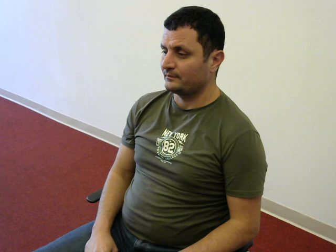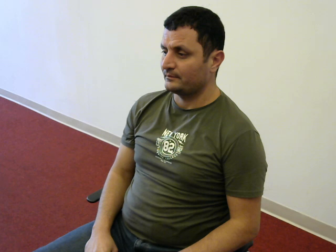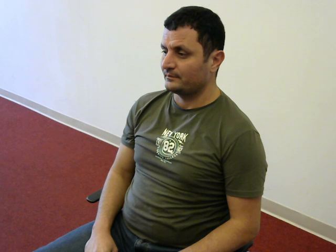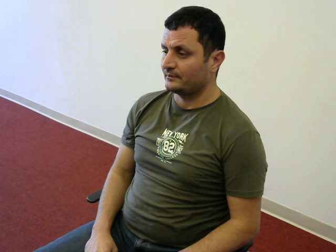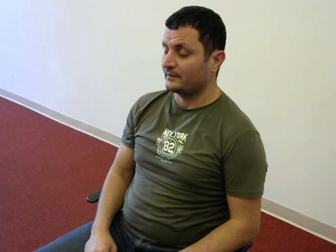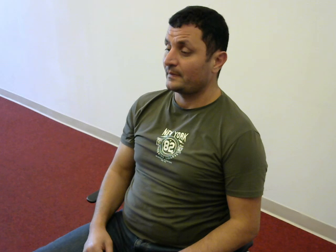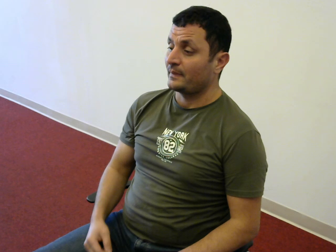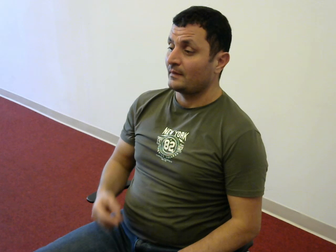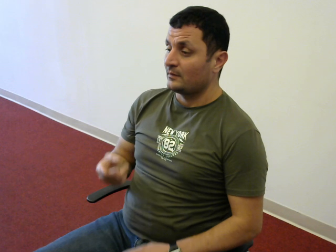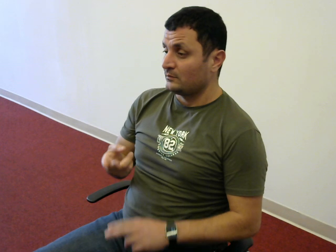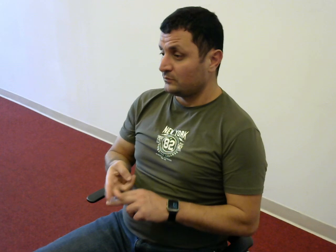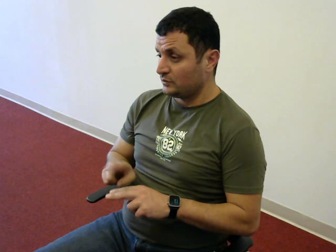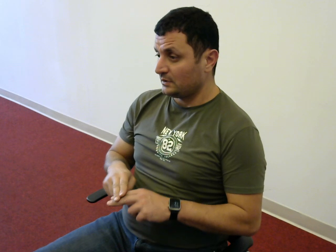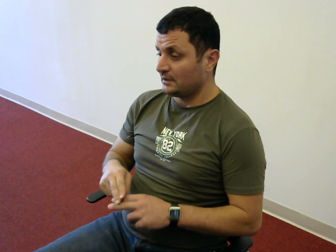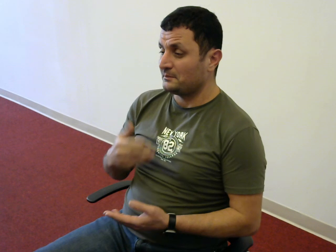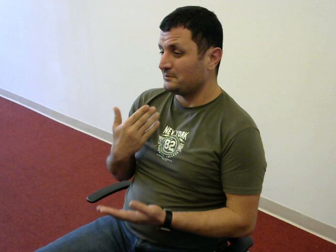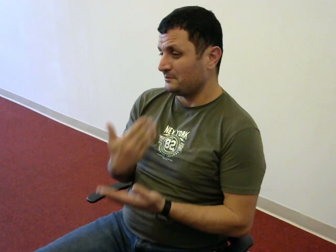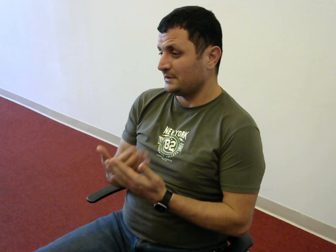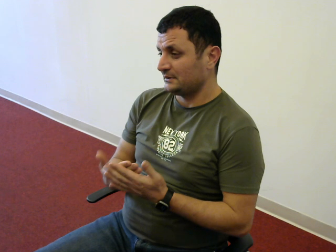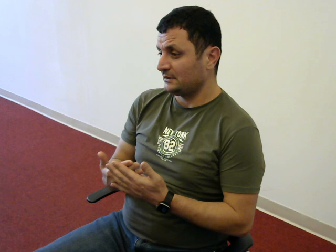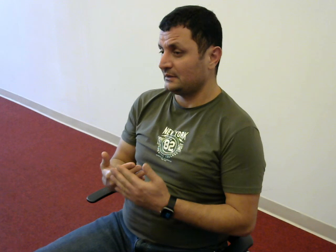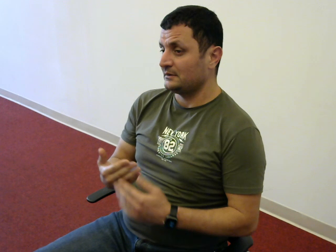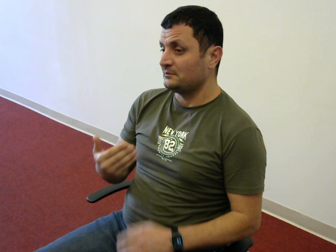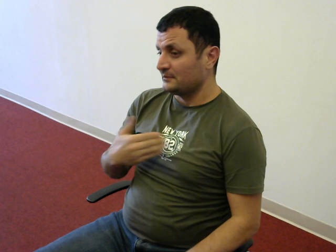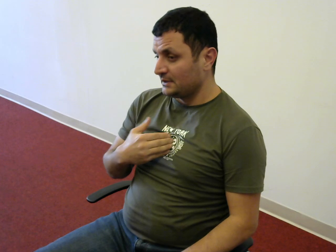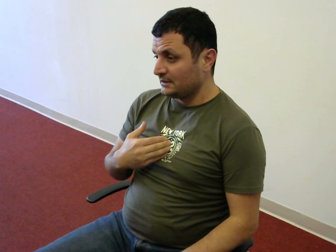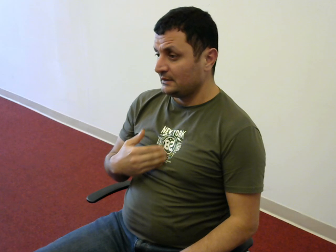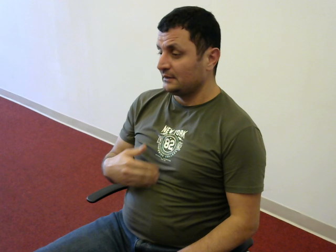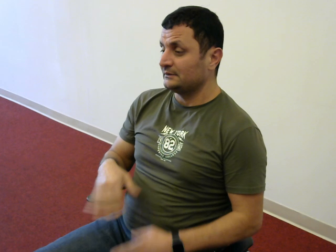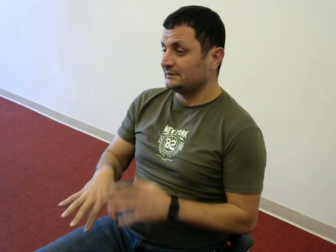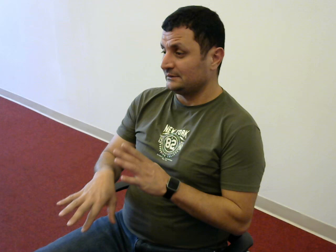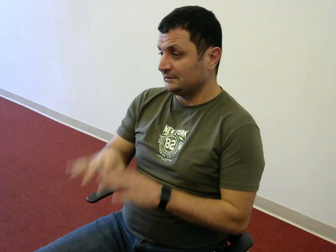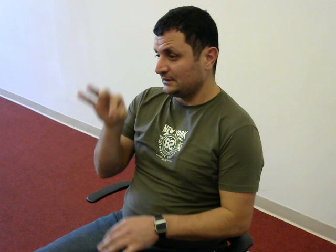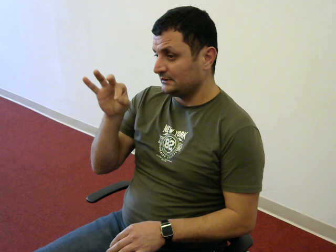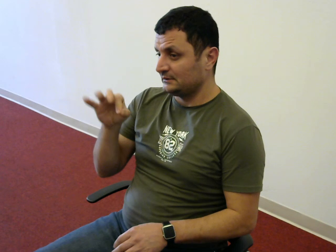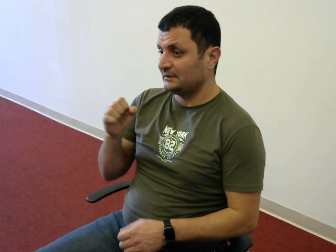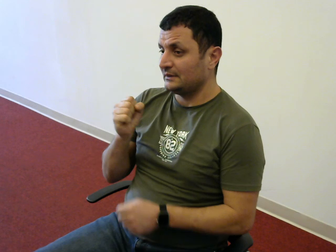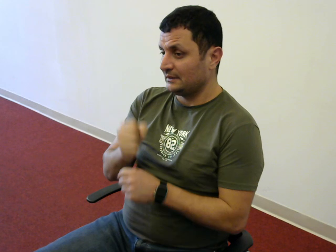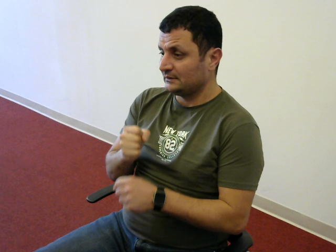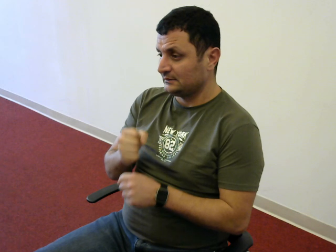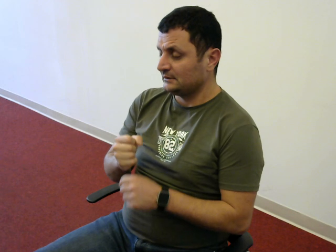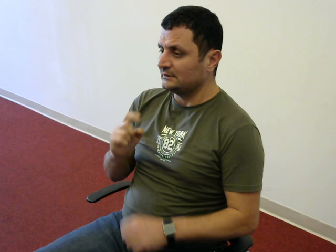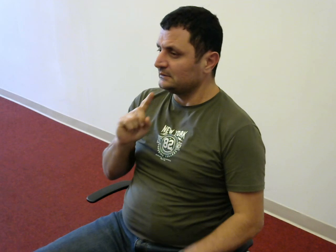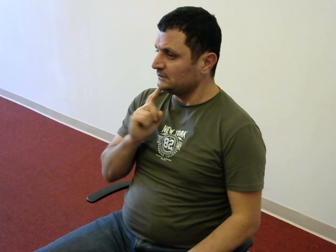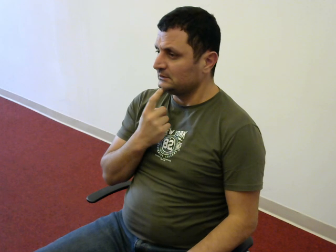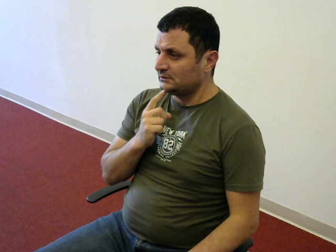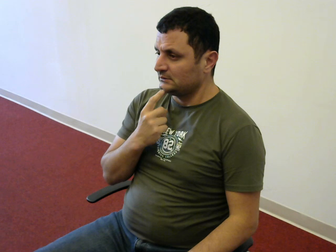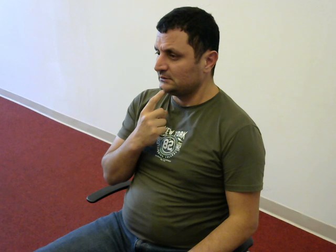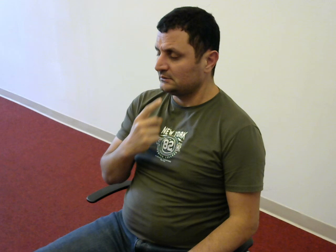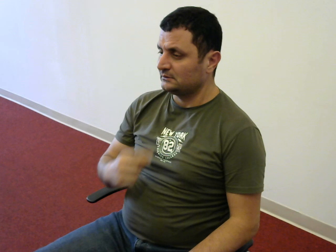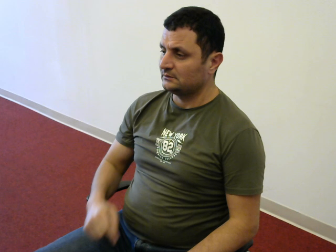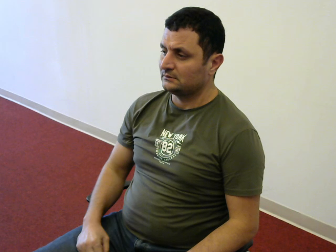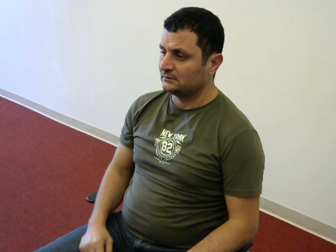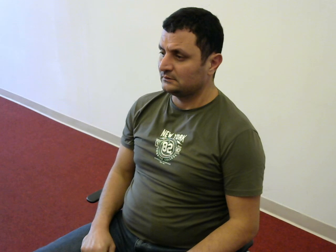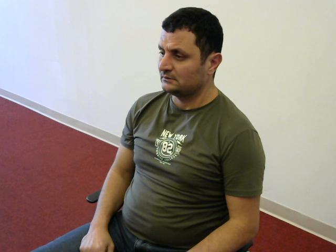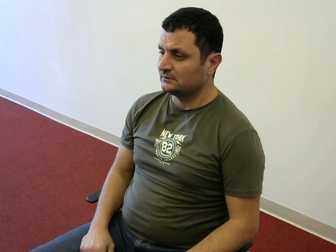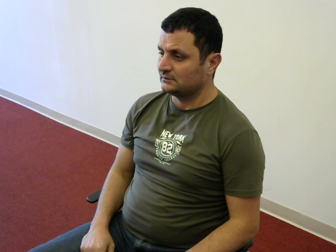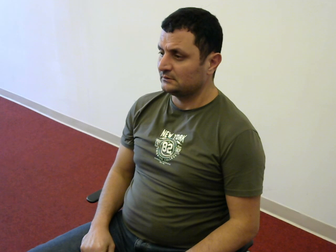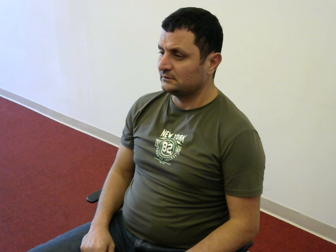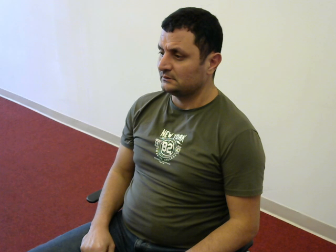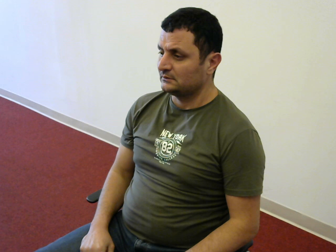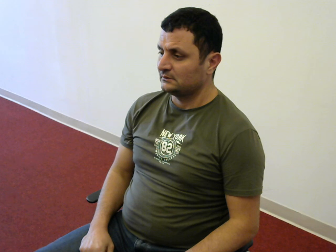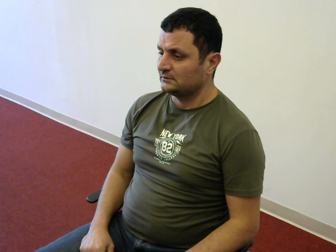Bu məsələdə mənə seçim etmək çətindir